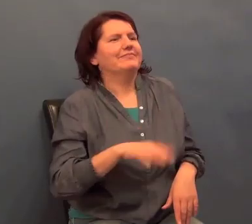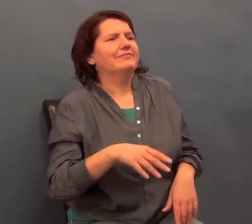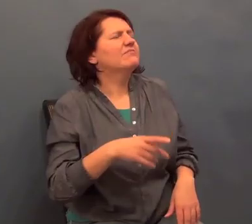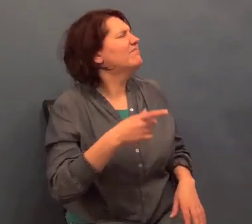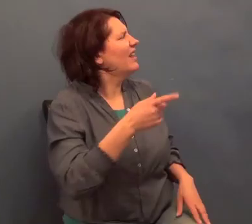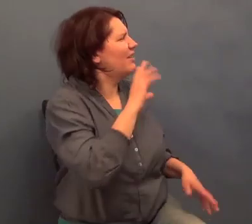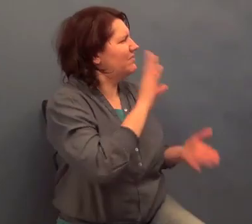Lepiej powtórzyć.